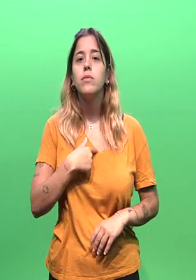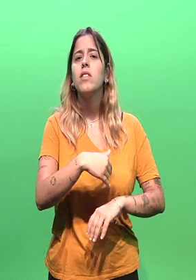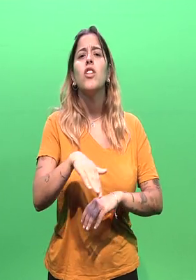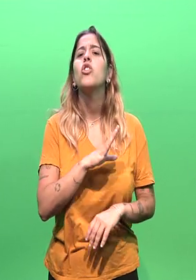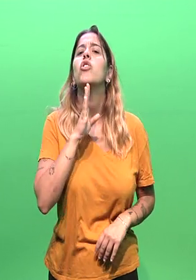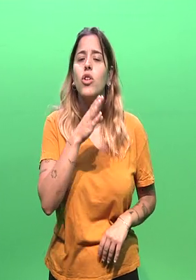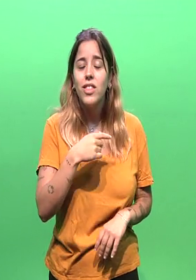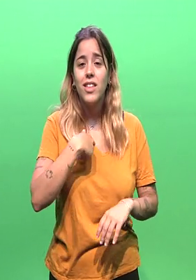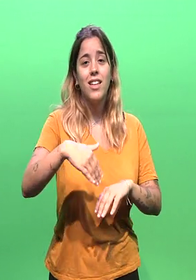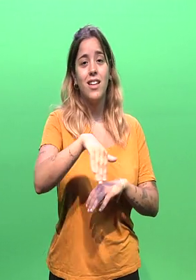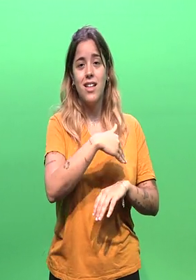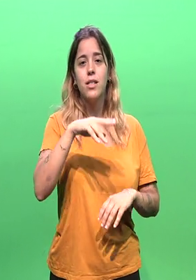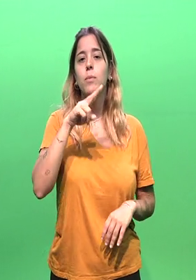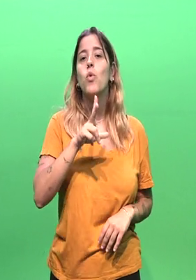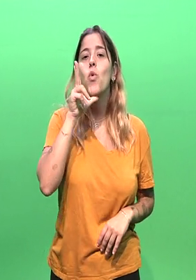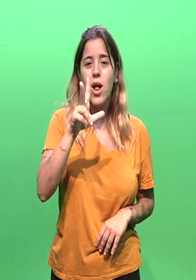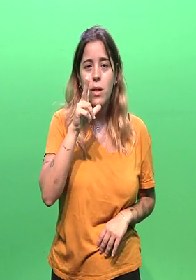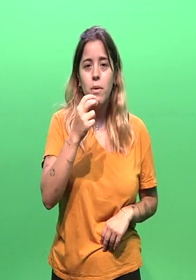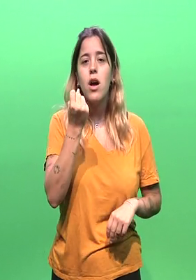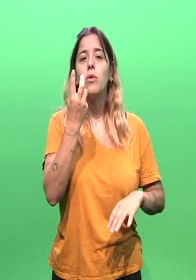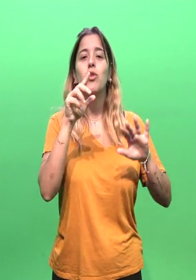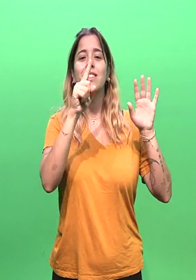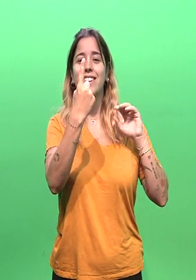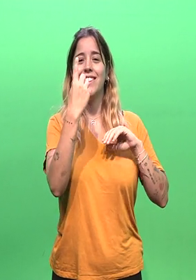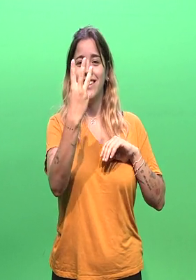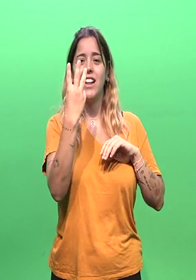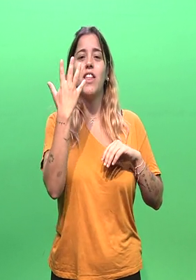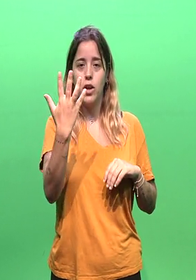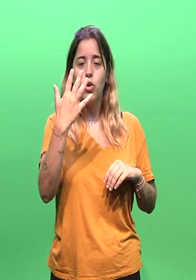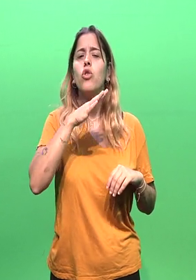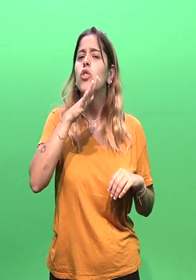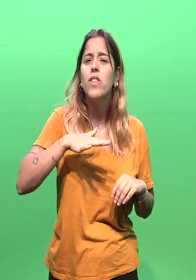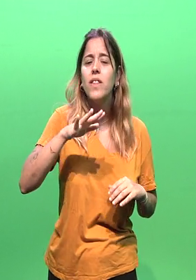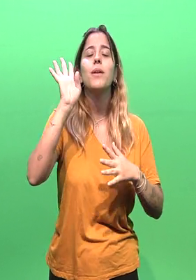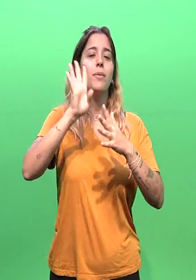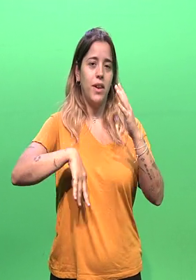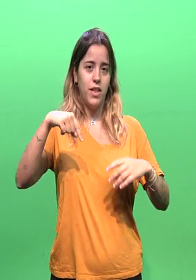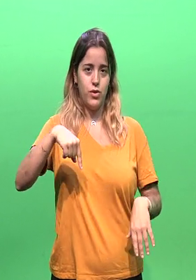Visc al carrer Huelva número cent trenta-cinc, d'aquí, de Barcelona.